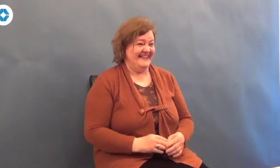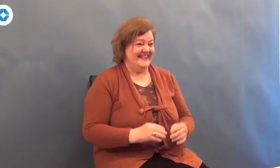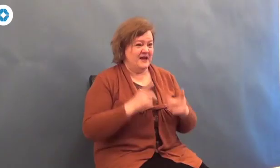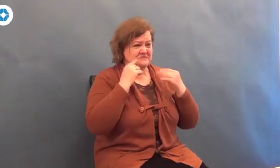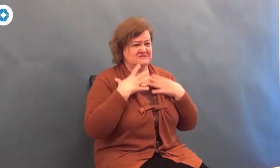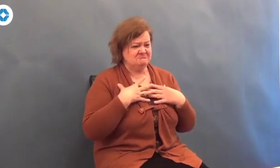W piżamie.